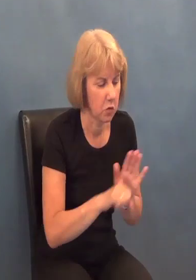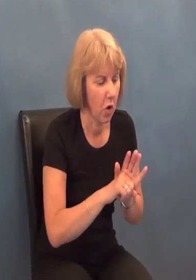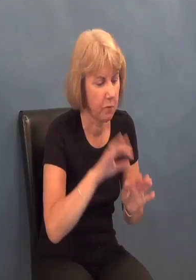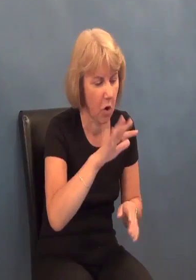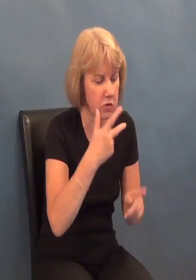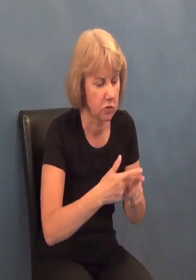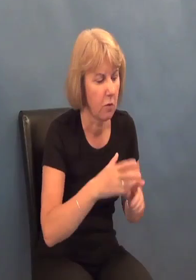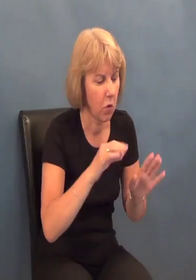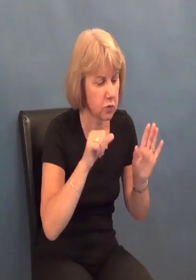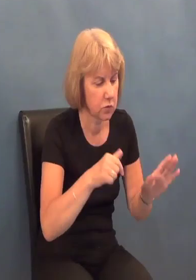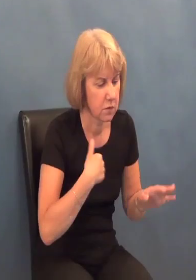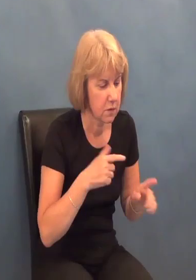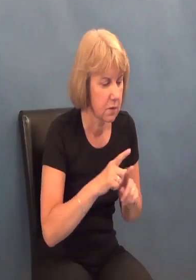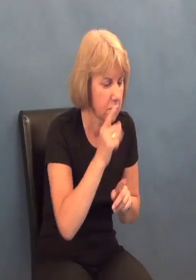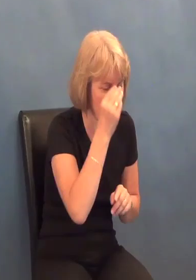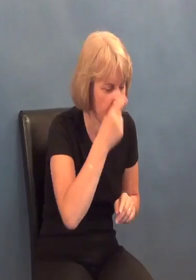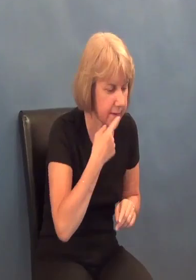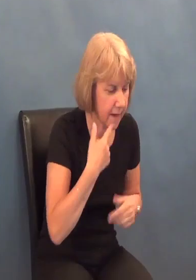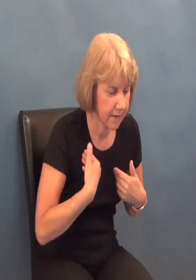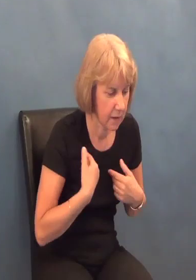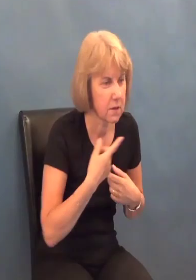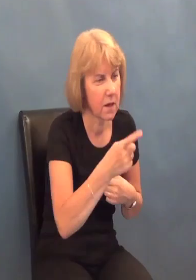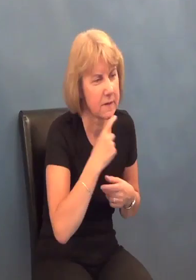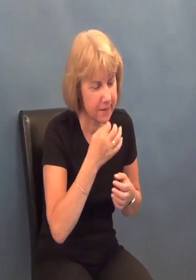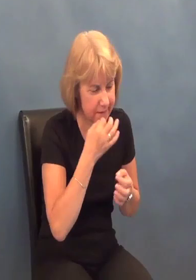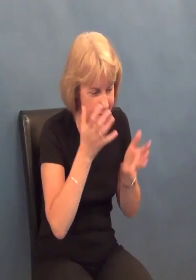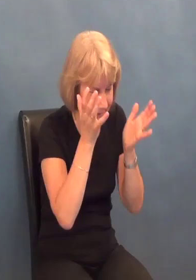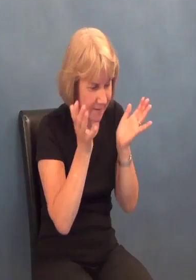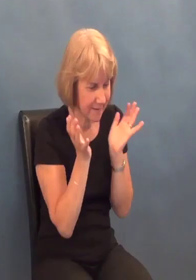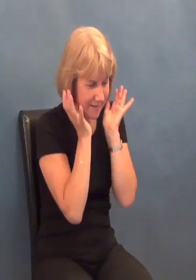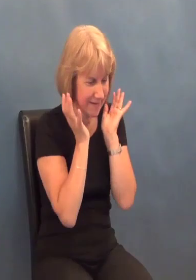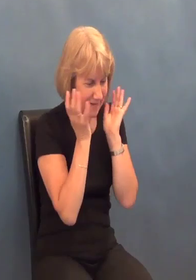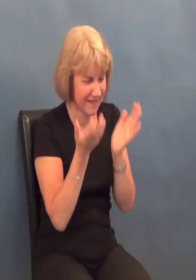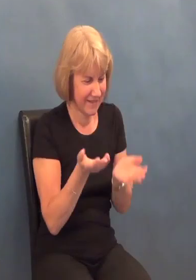Do piątej trzydzieści, bo o szóstej mam naukę języka angielskiego, a ty idziesz do fryzjera poprawić fryzurę.